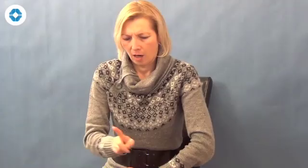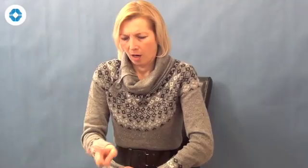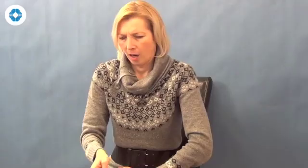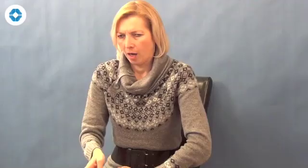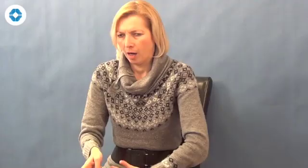Zniknęło!